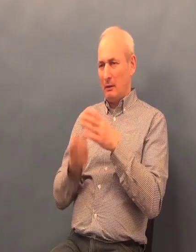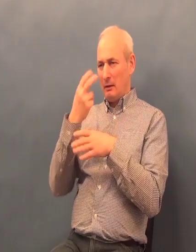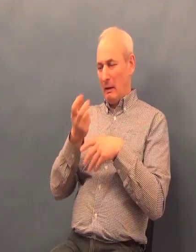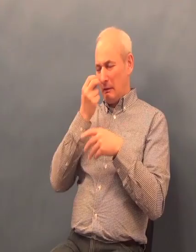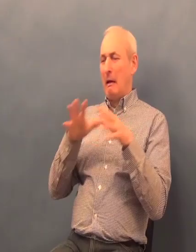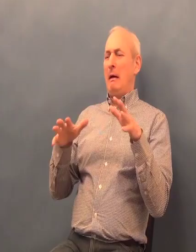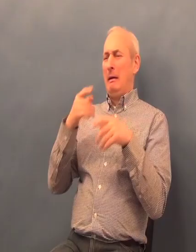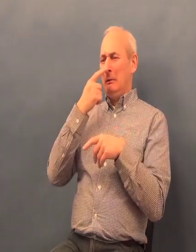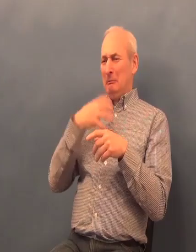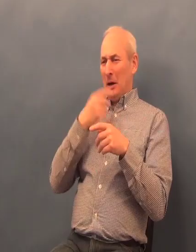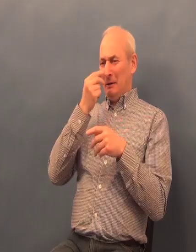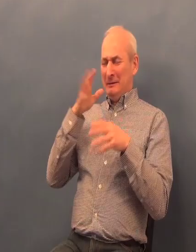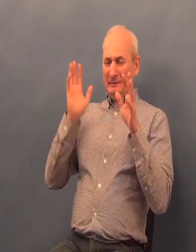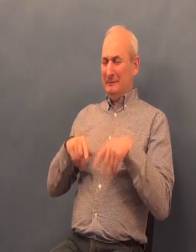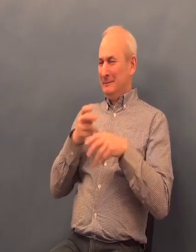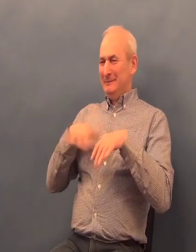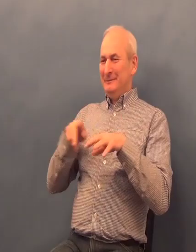Odskoczył. Nos go boli! Ojej, ucieka stamtąd.